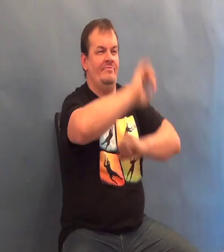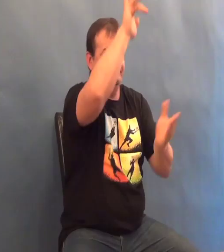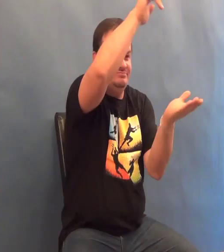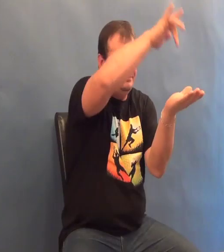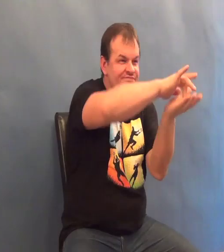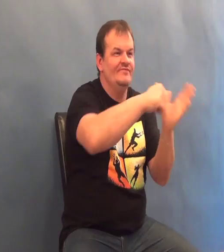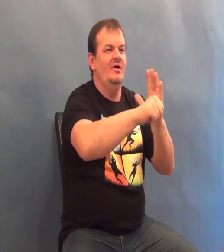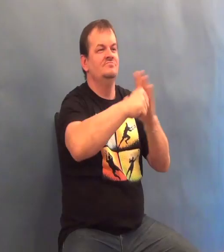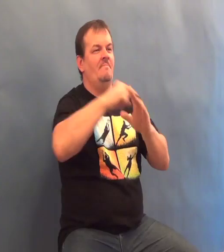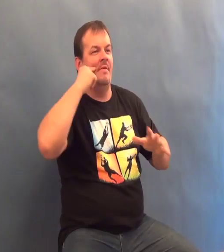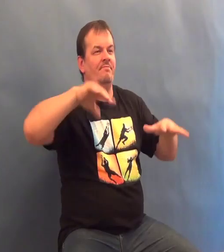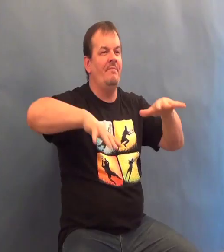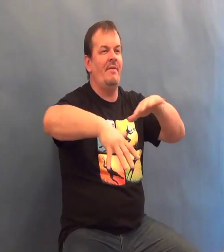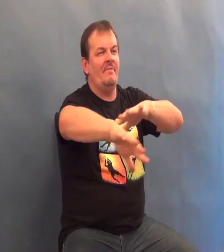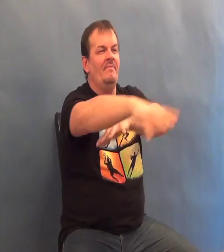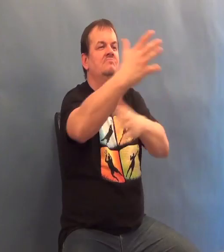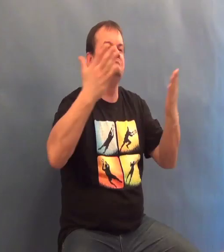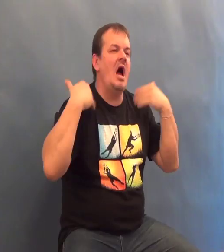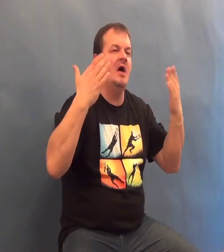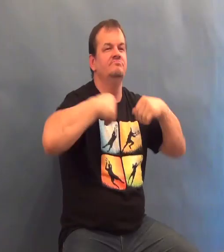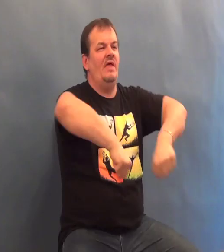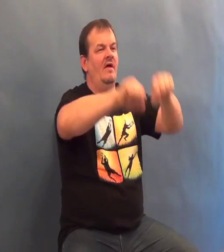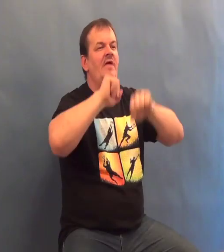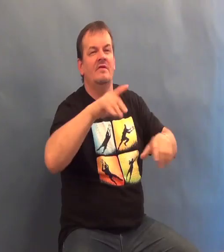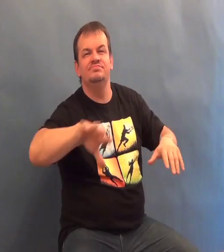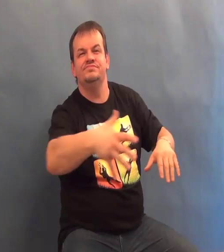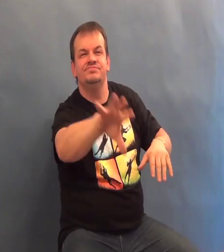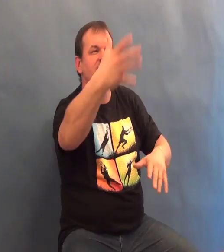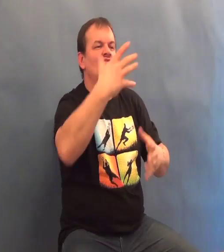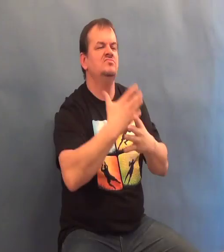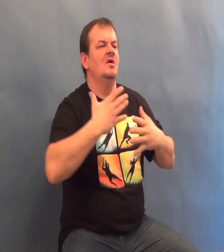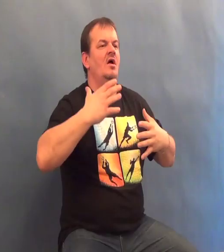Wycieczka miło spędza czas, zwiedza, spaceruje po Wenecji, są tam też głusi.